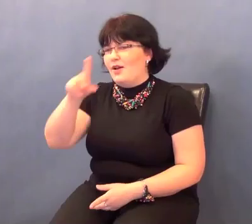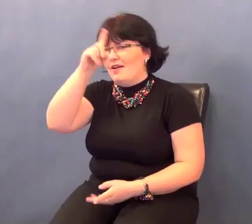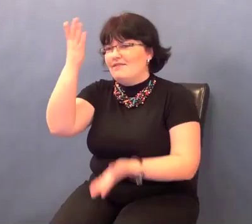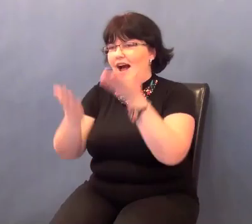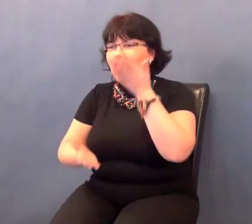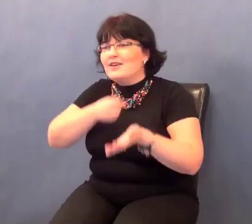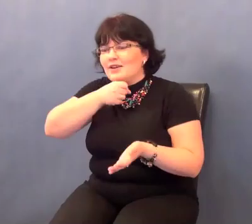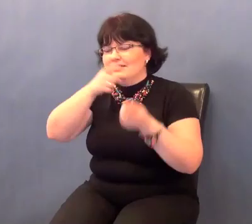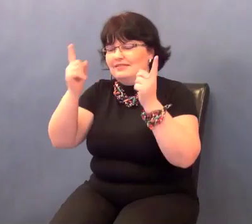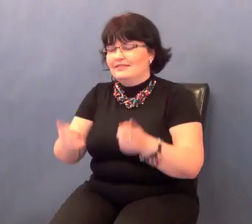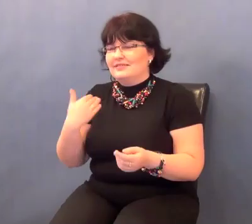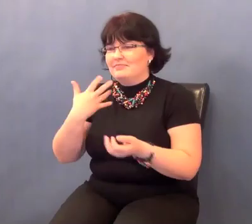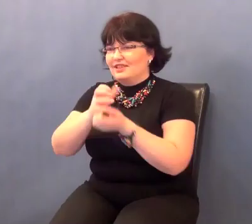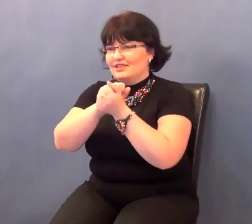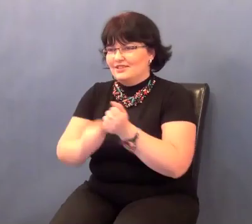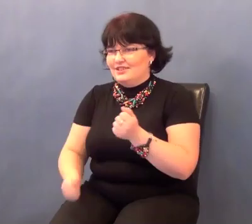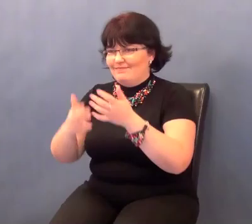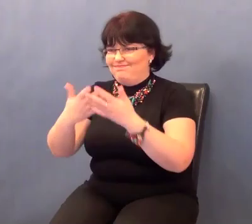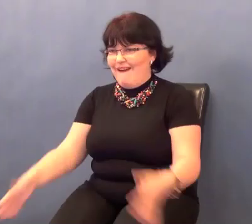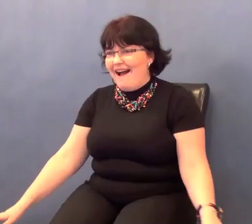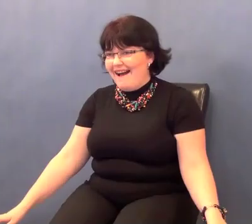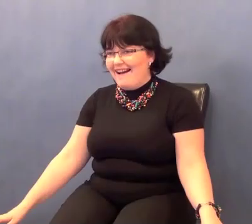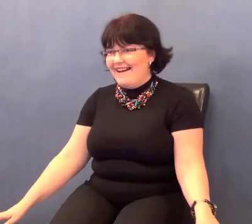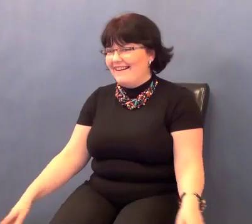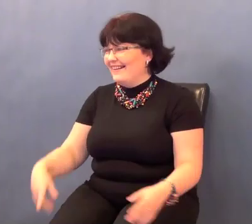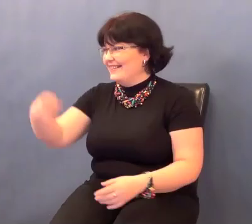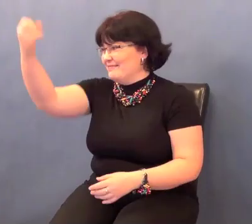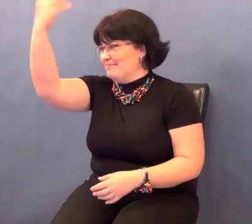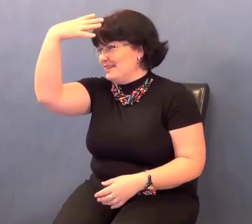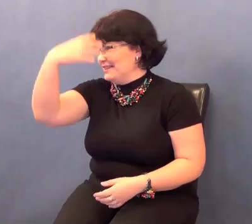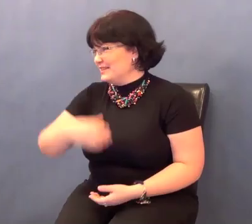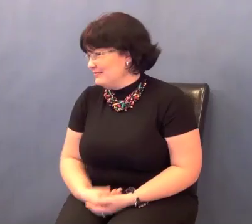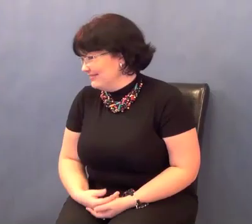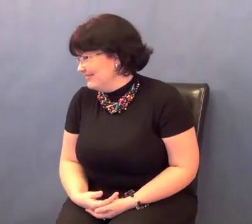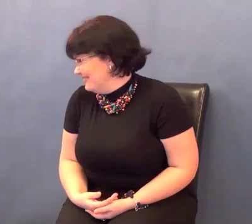Ktoś, kto dużo waży może rozwalić tą wannę, lepiej żeby wszedł pod prysznic.